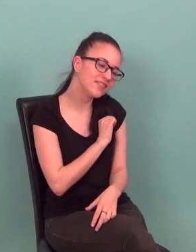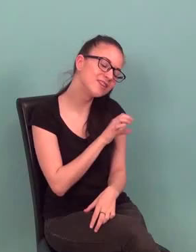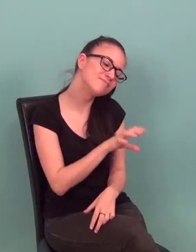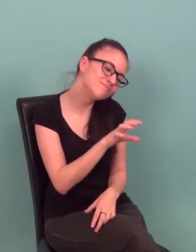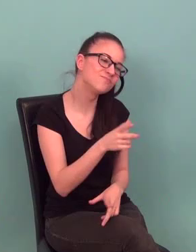Przygląda się im.